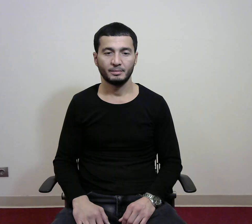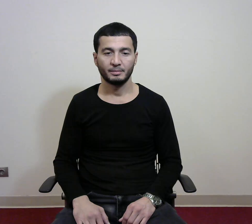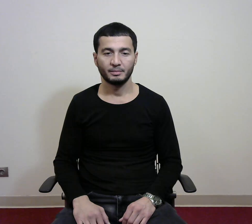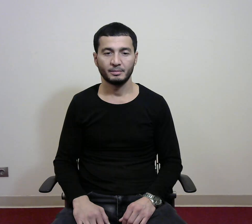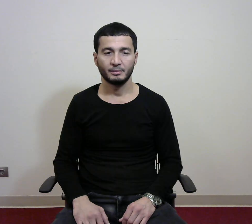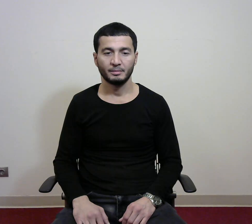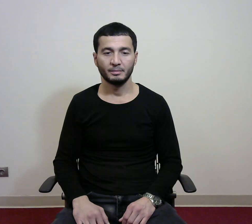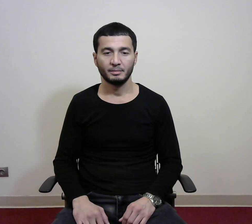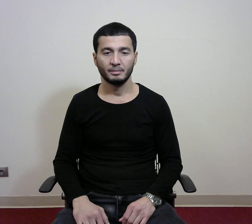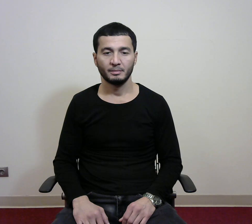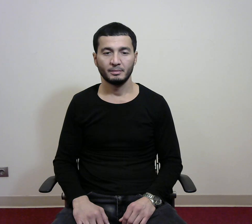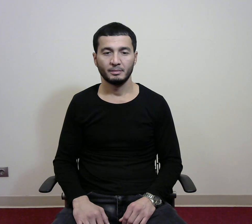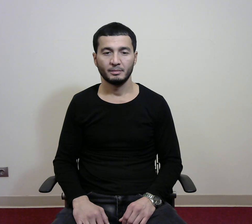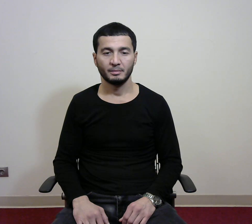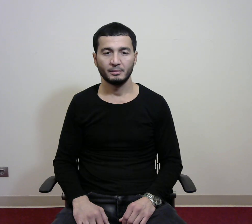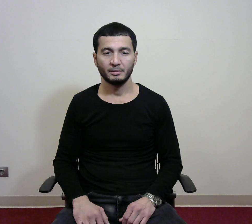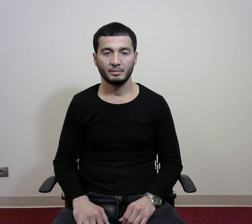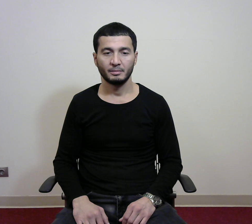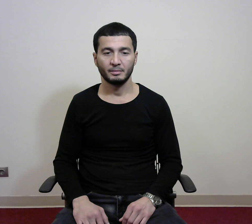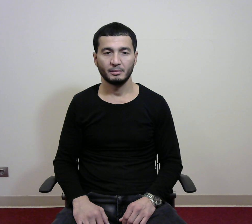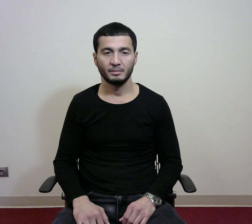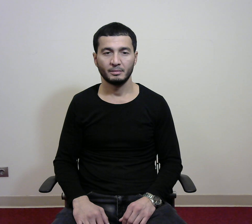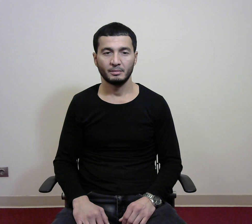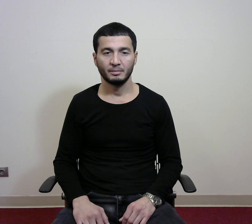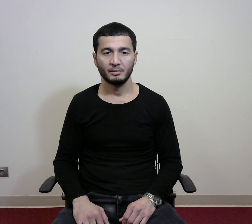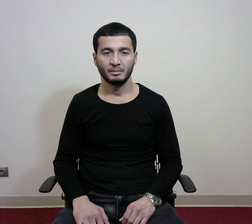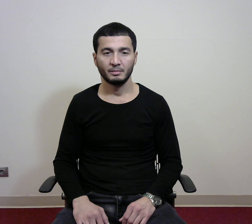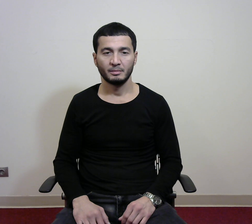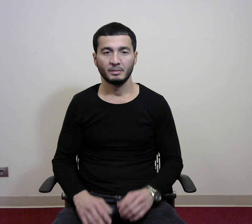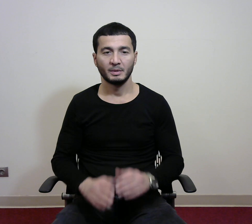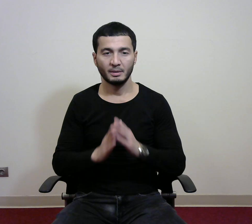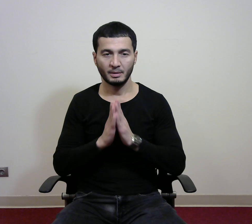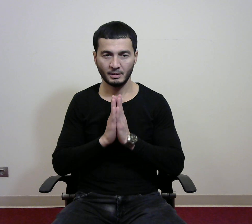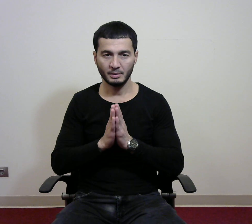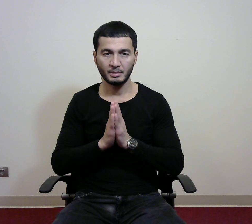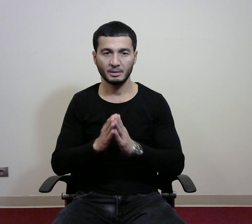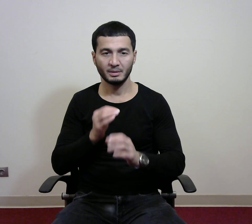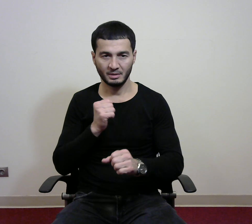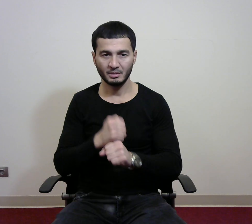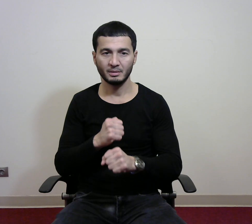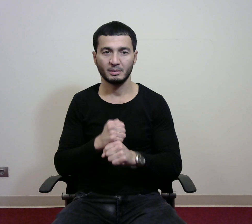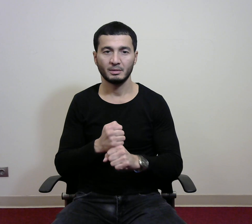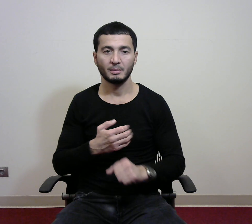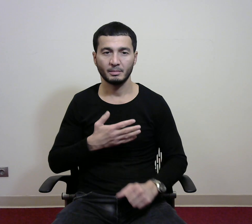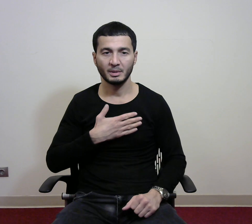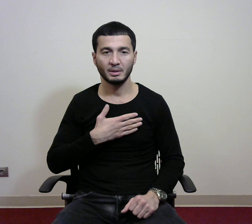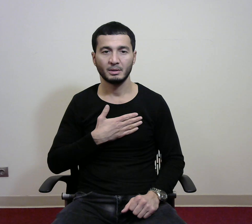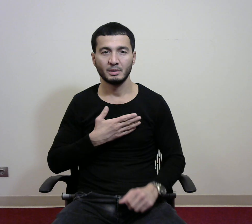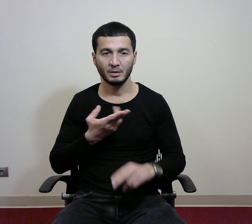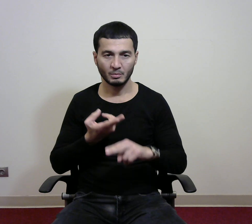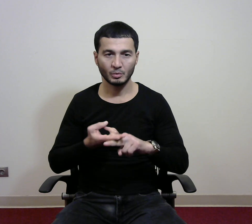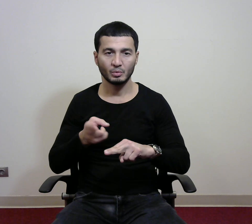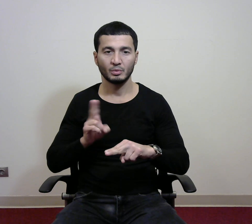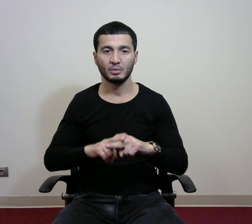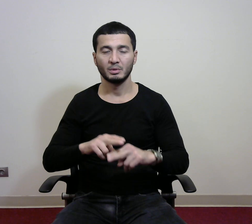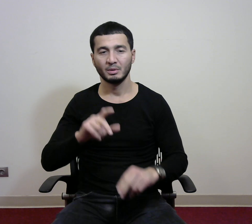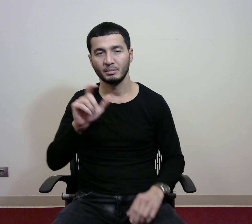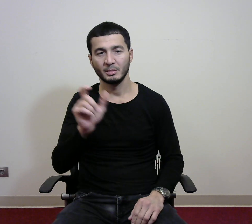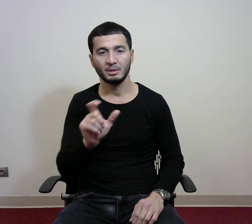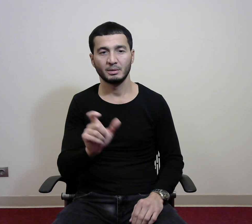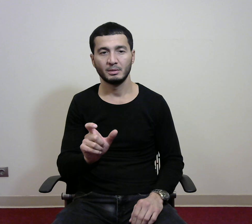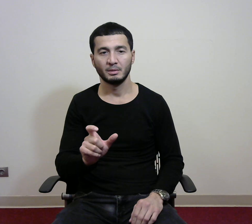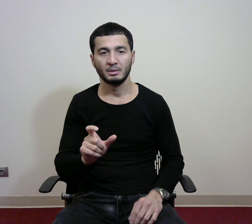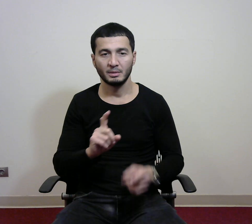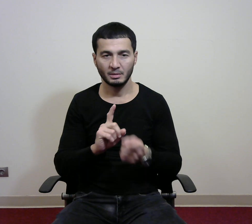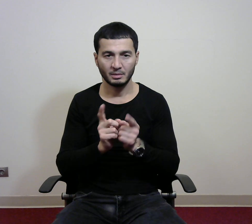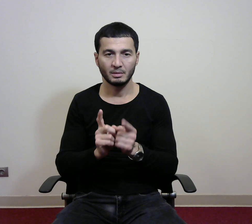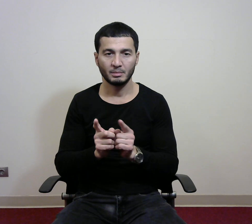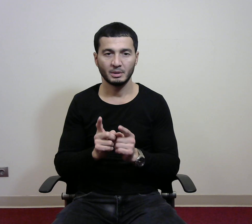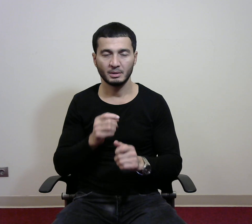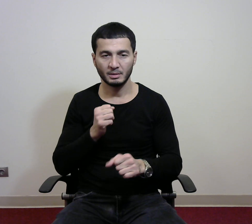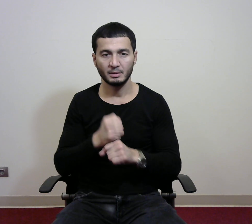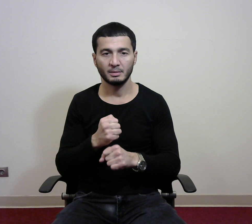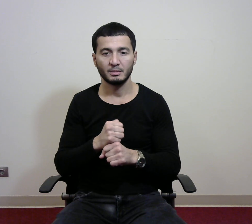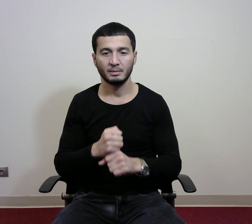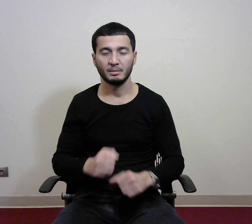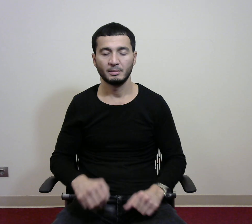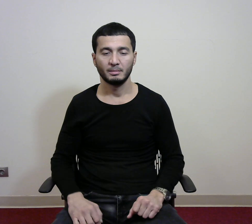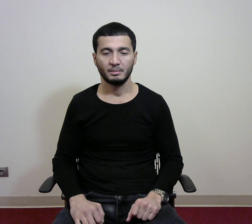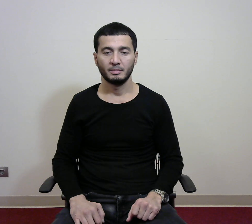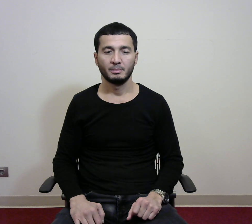Xahiş edirəm, mənə bu şeiri tərcümə edin